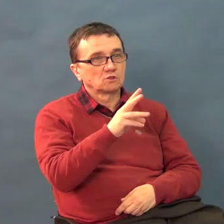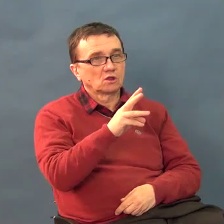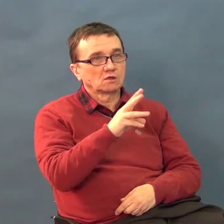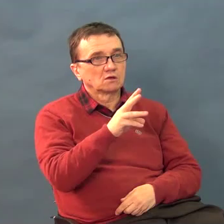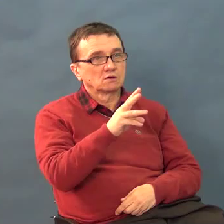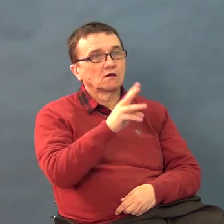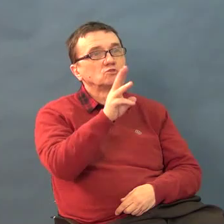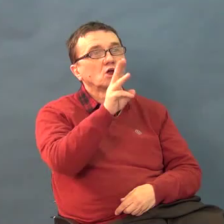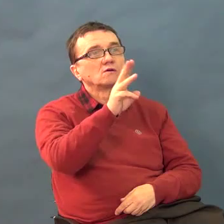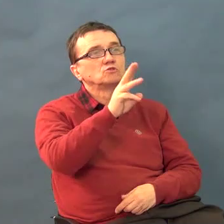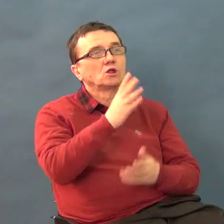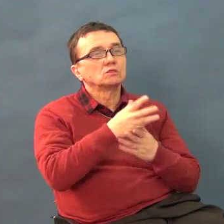Wtorek.